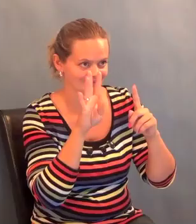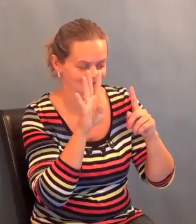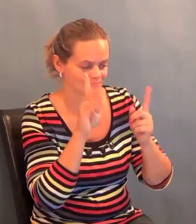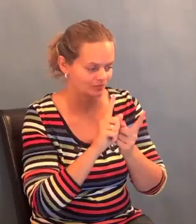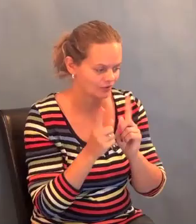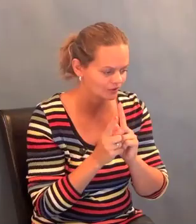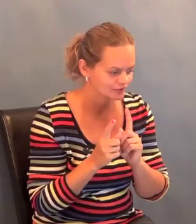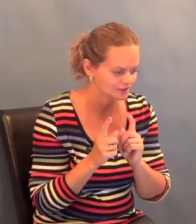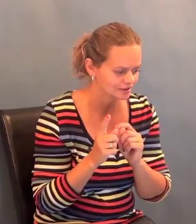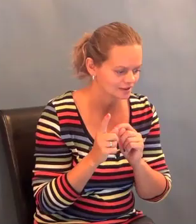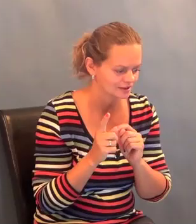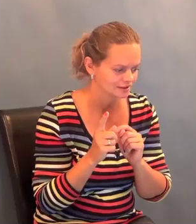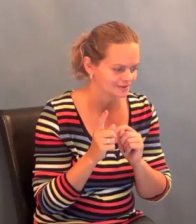O trzeciej, czwartej spotkanie?